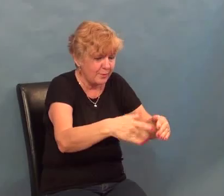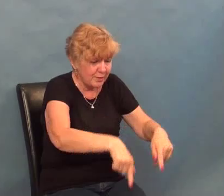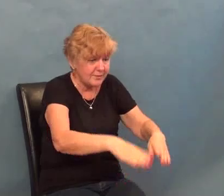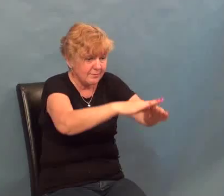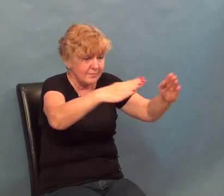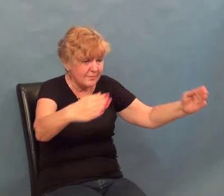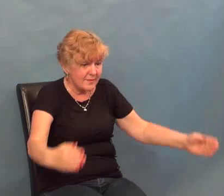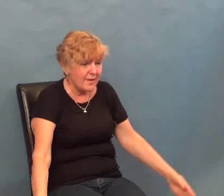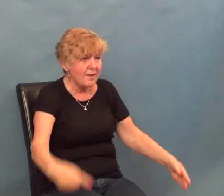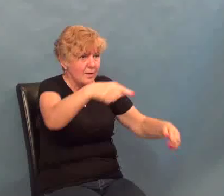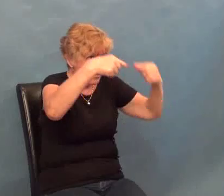Był duży okrągły kamień.